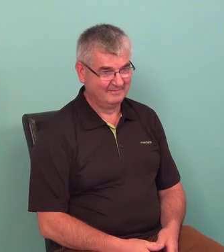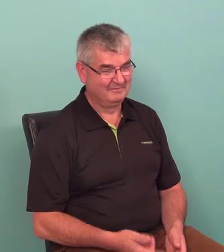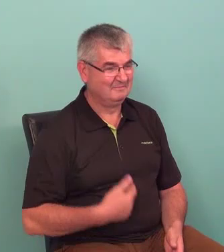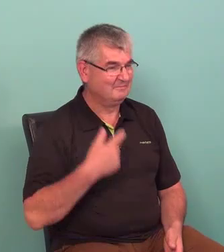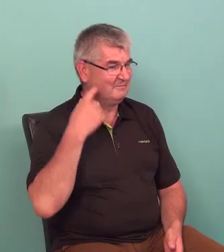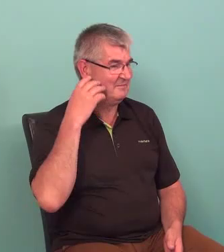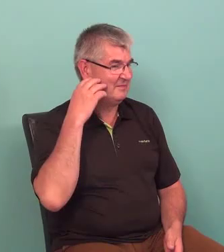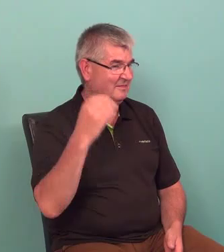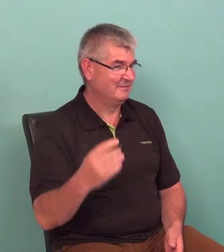Ja nie słyszę.